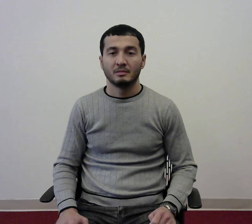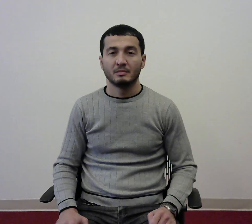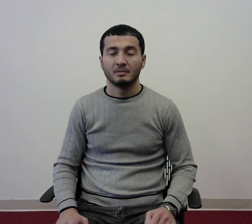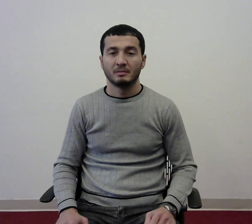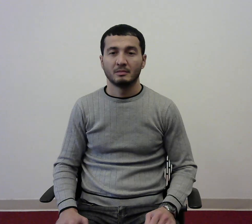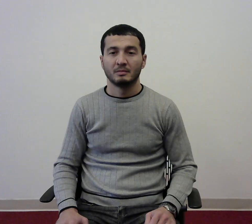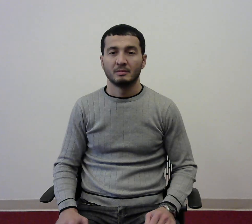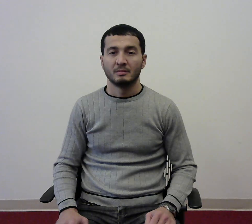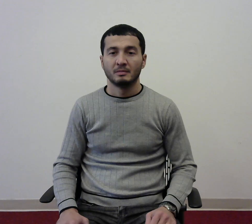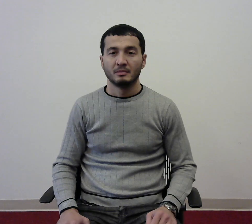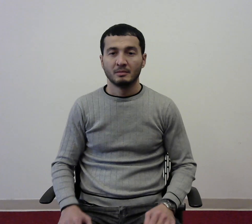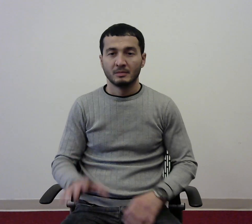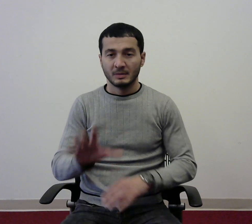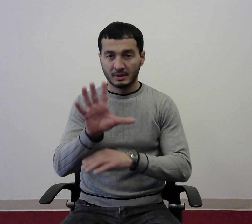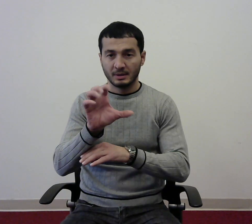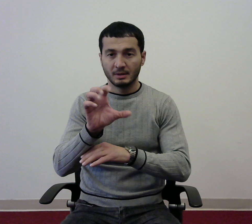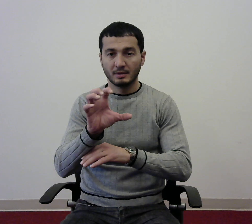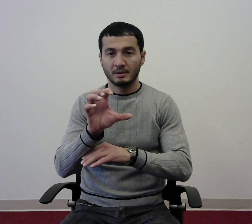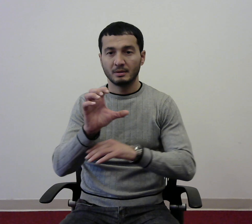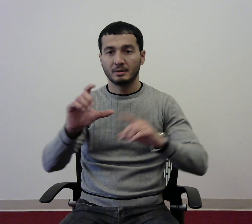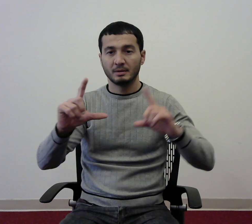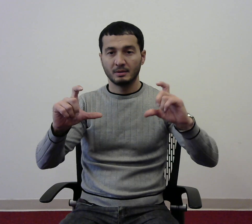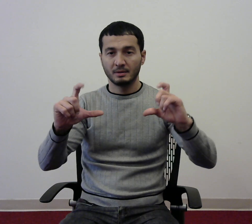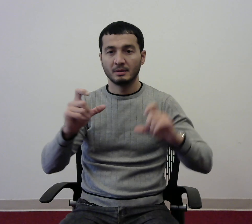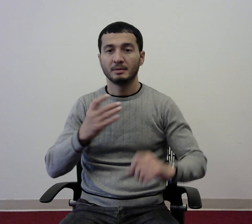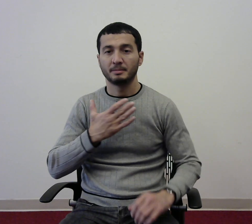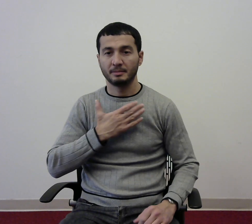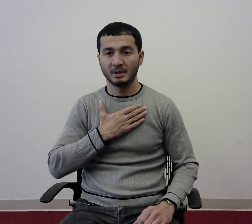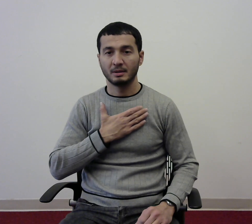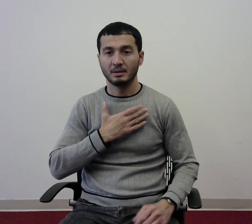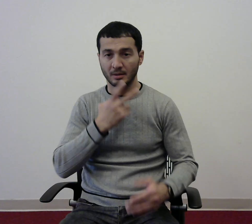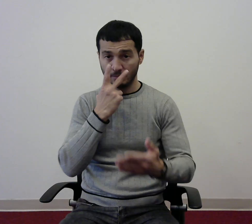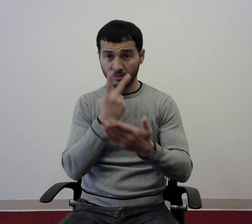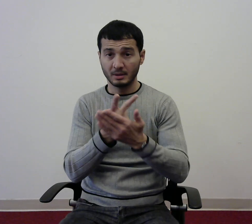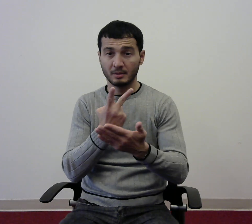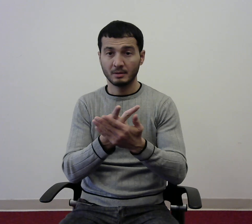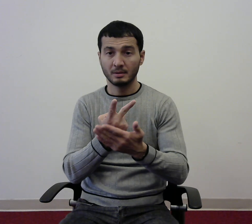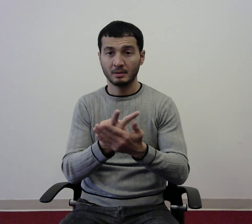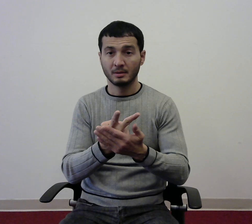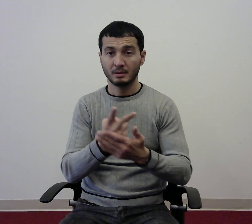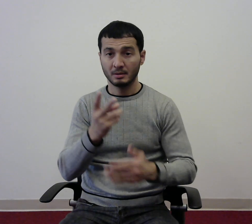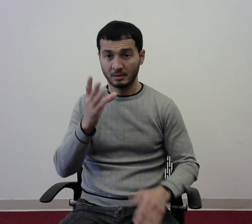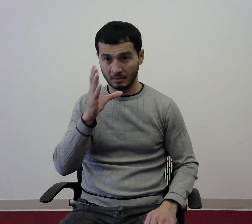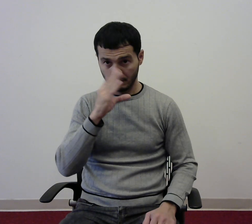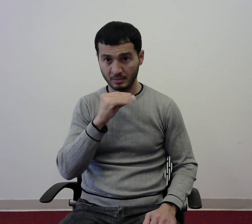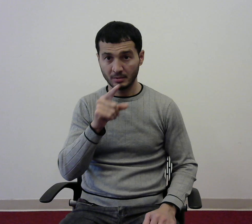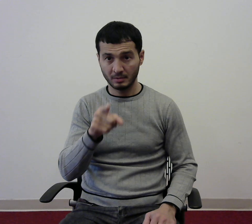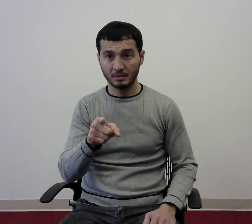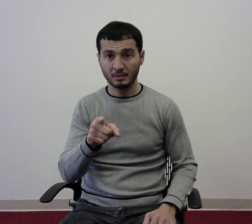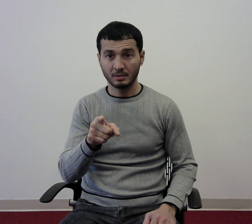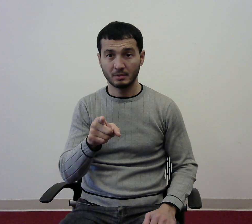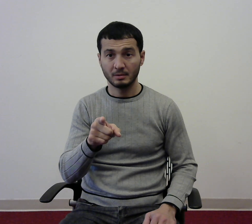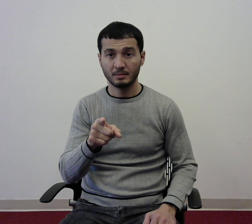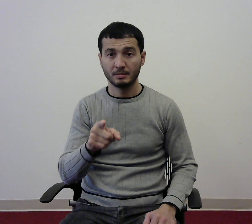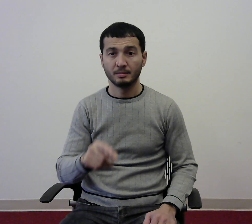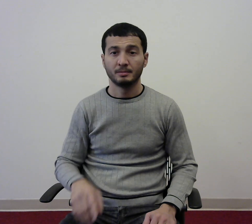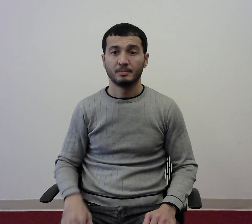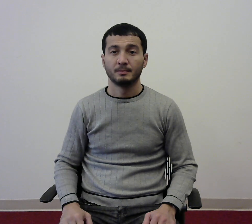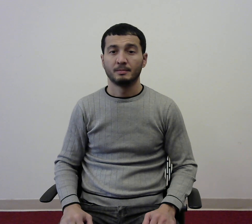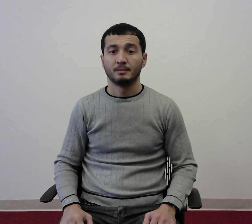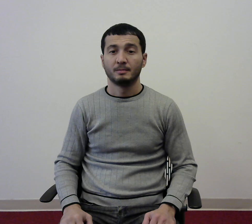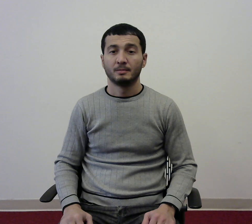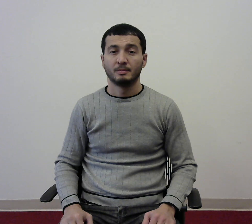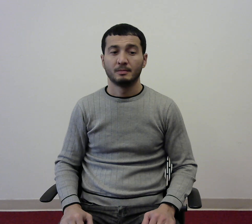Çəkdiyin şəkilləri mənə göstərə bilərsənmi?